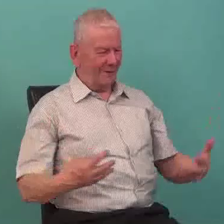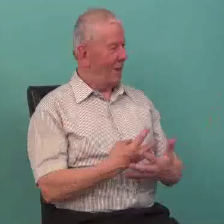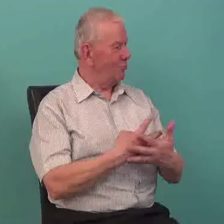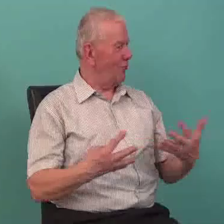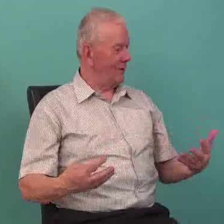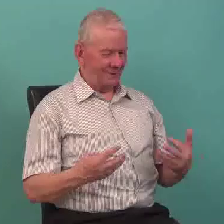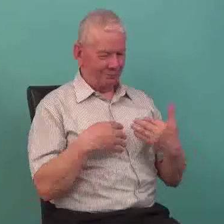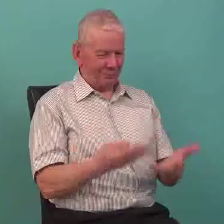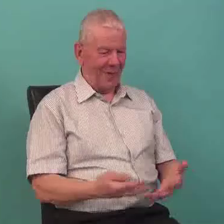Płot się przewrócił.